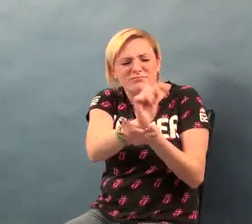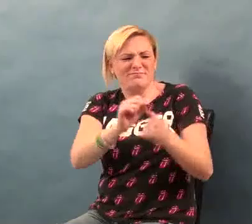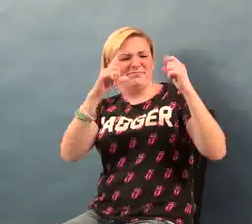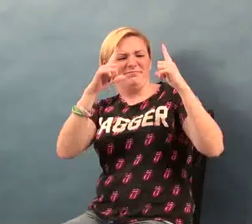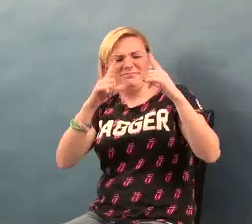Myszka Miki obudziła się niezadowolona.